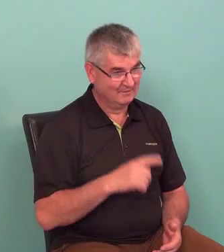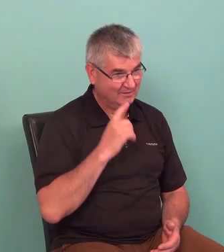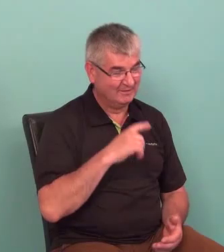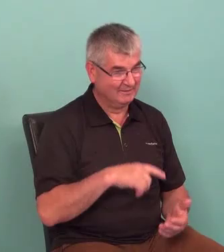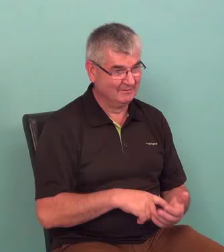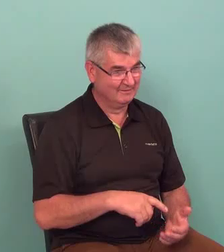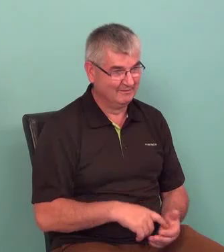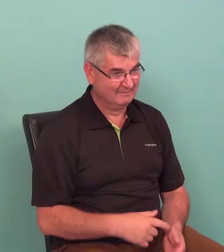To prawda, właśnie.